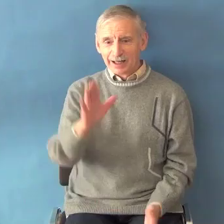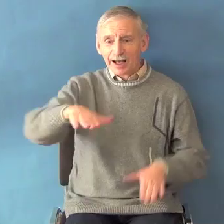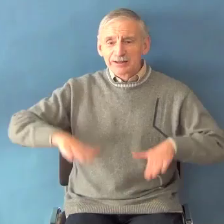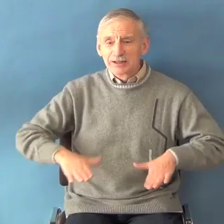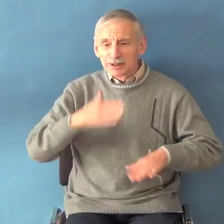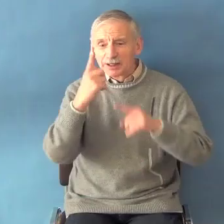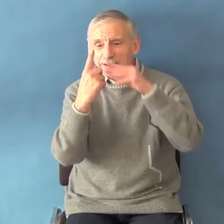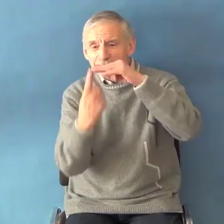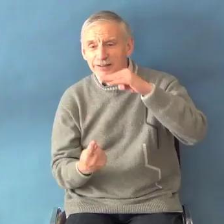Krzesło ma tylko jedną nogę.